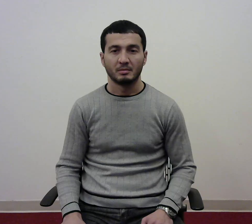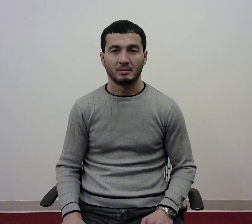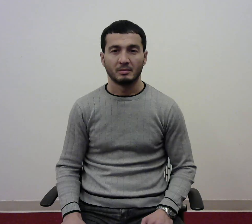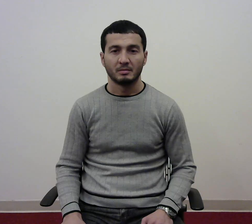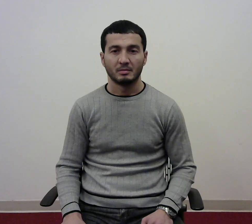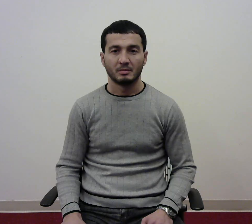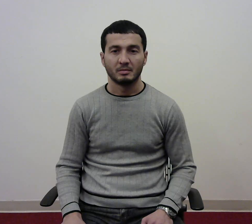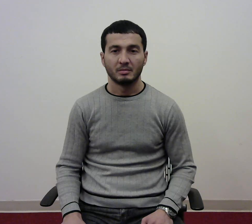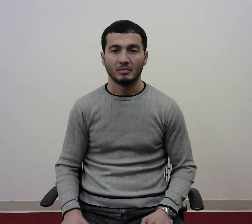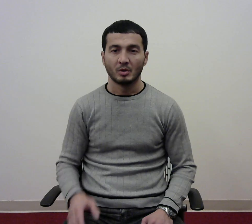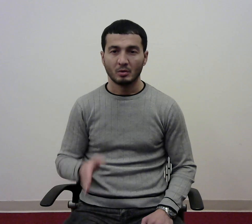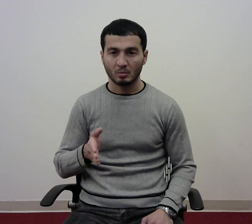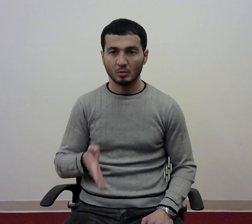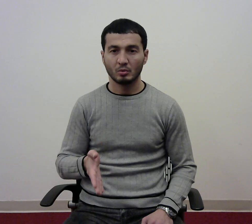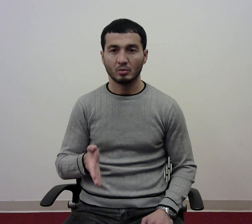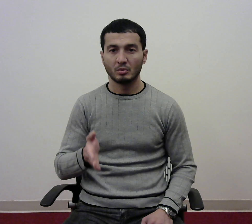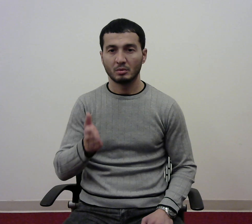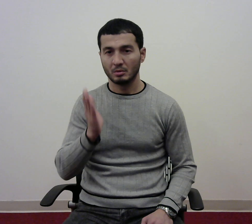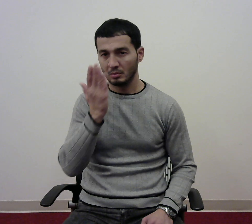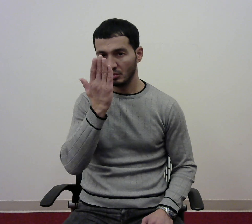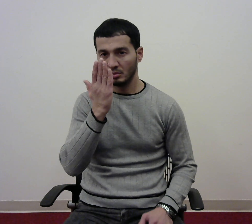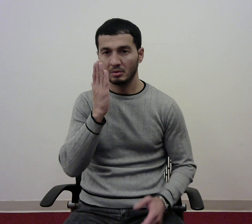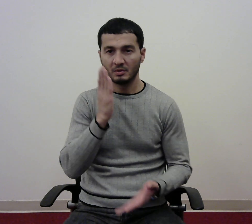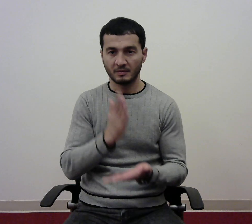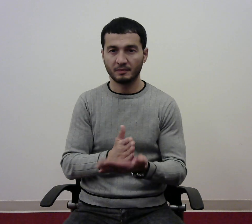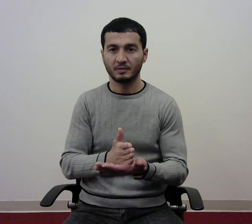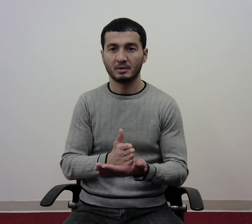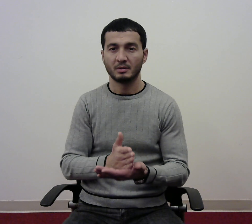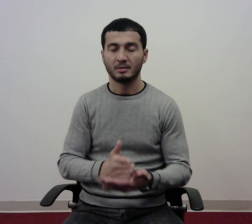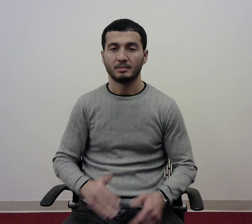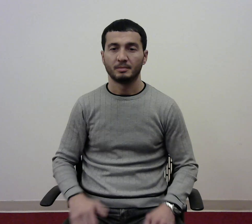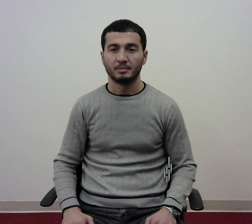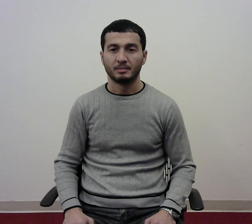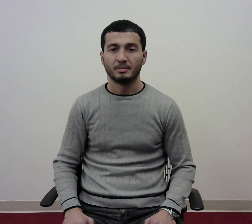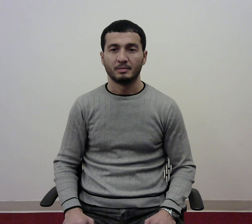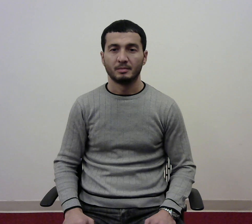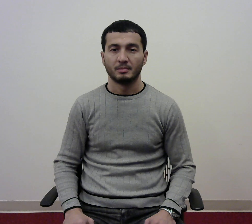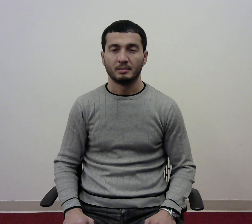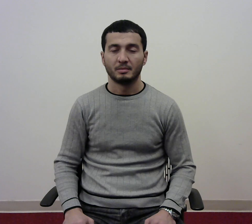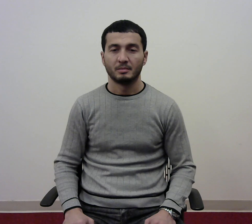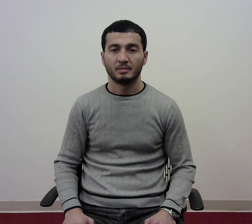Burda güzgü varmı?